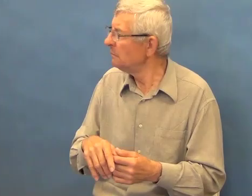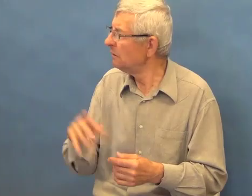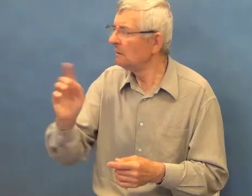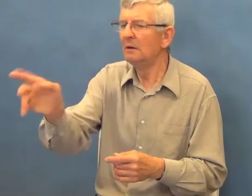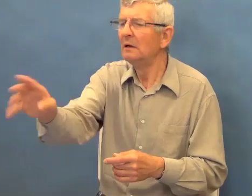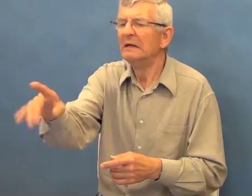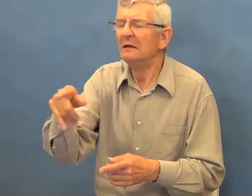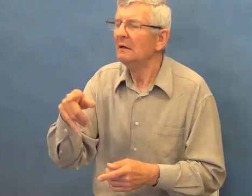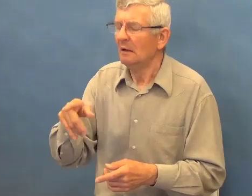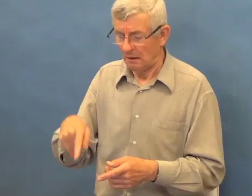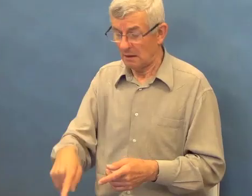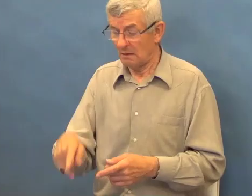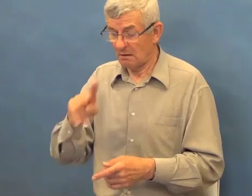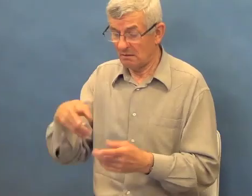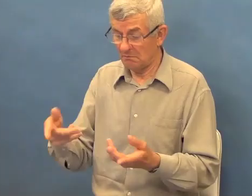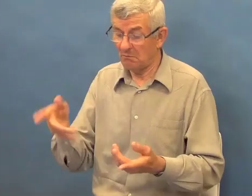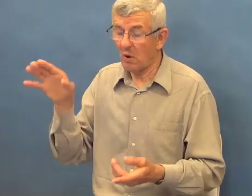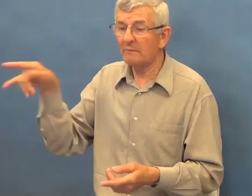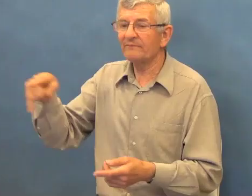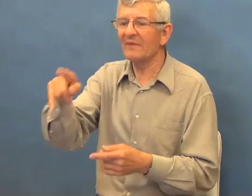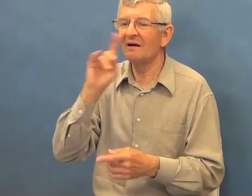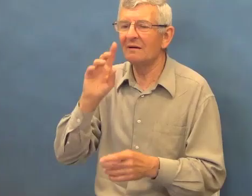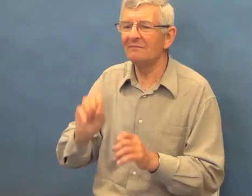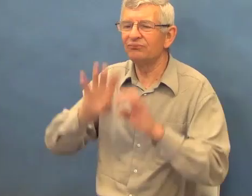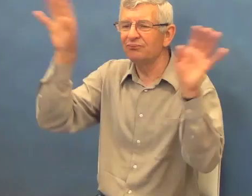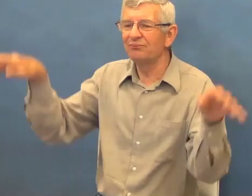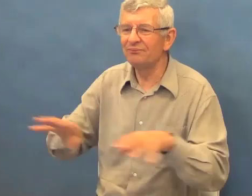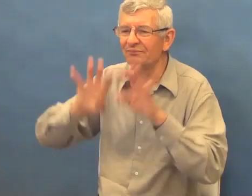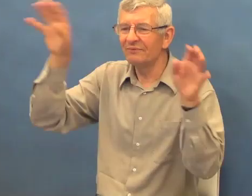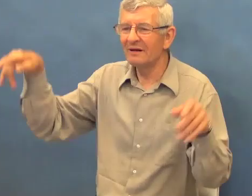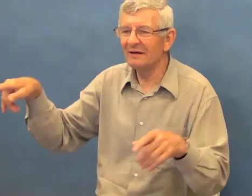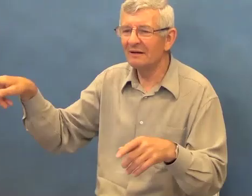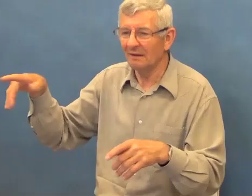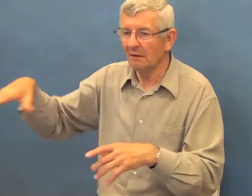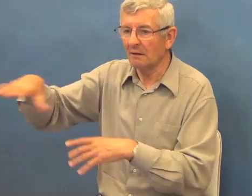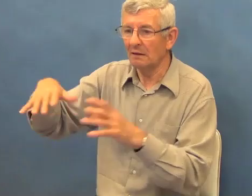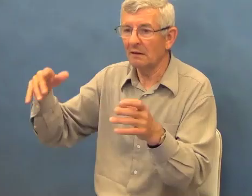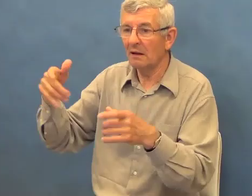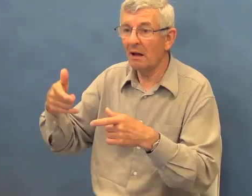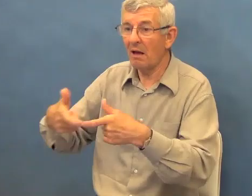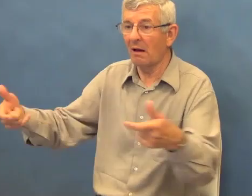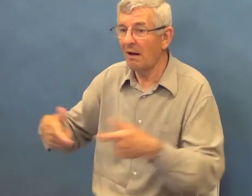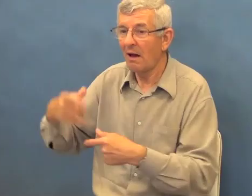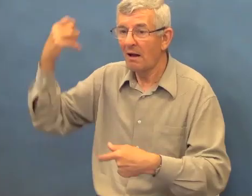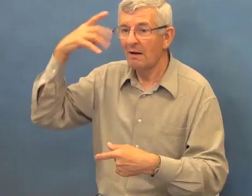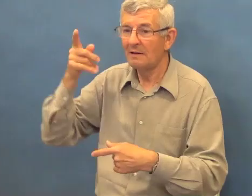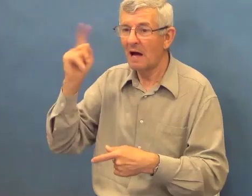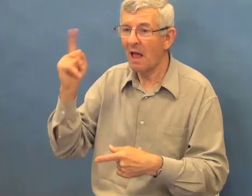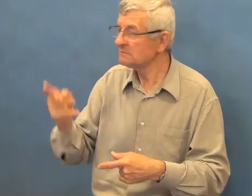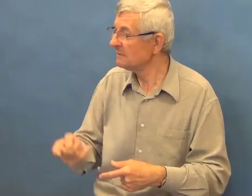Nie, zakaz może dotyczy fontanny, nie wolno tam się kąpać, jest zakaz.